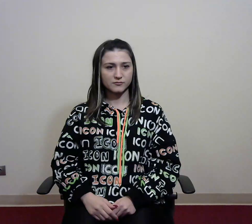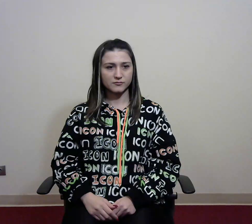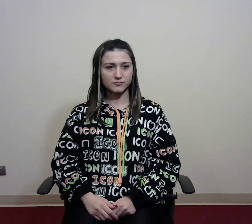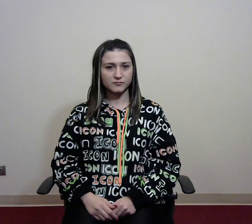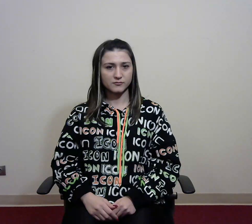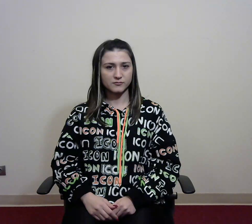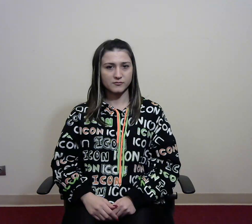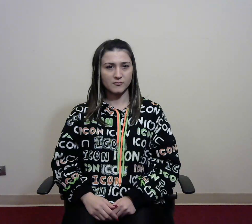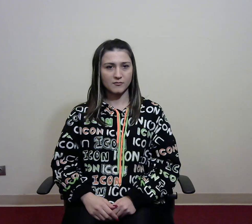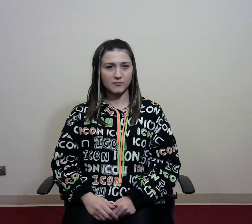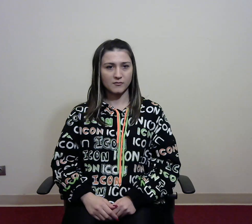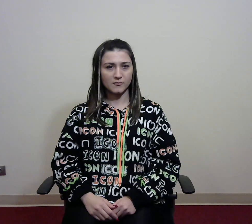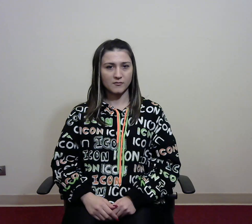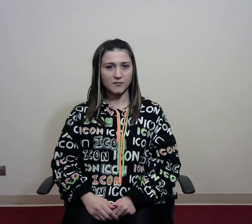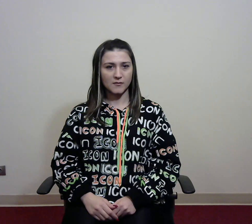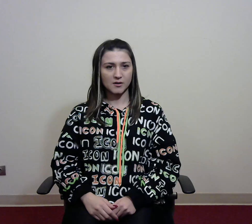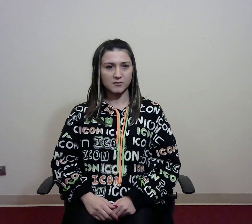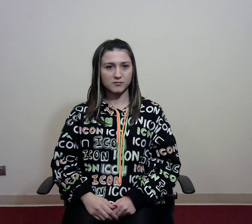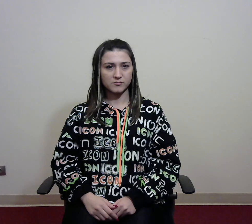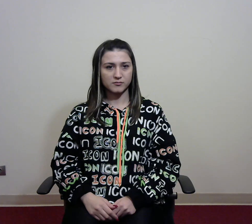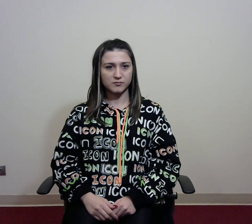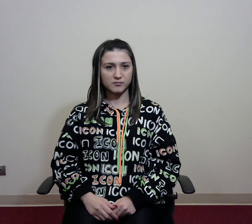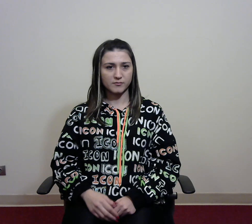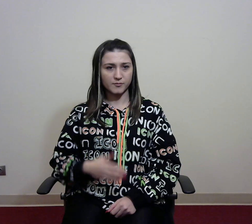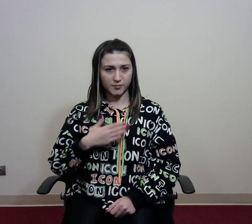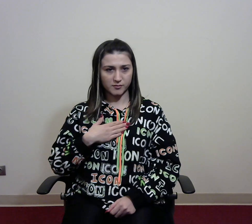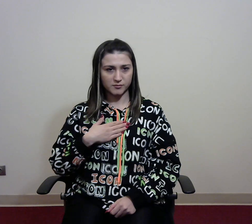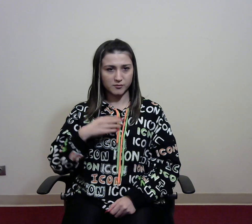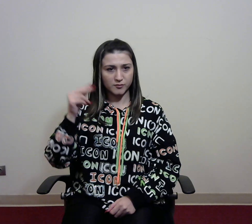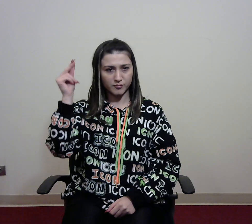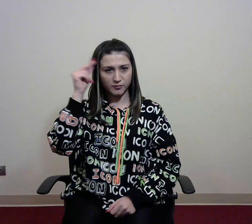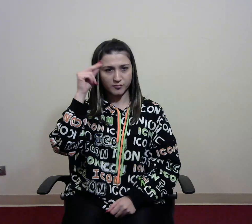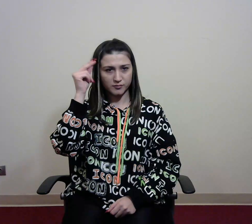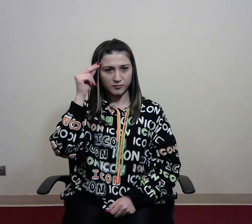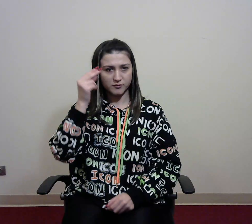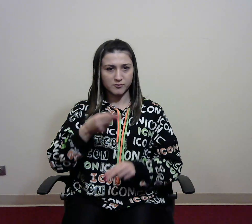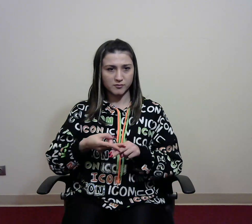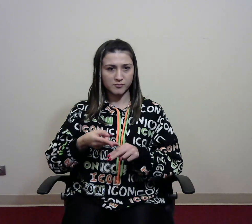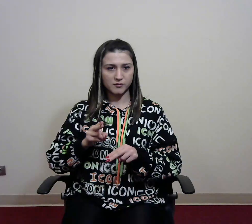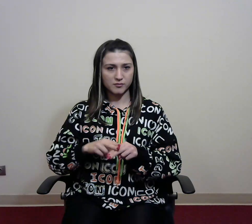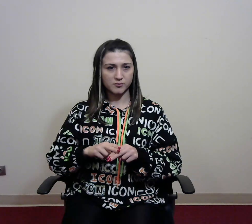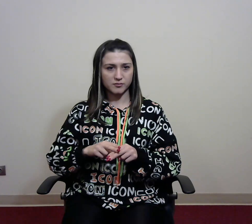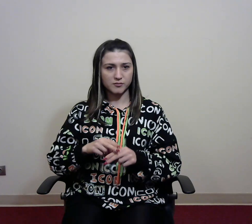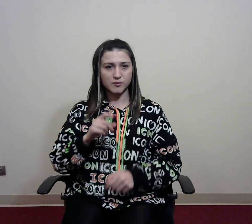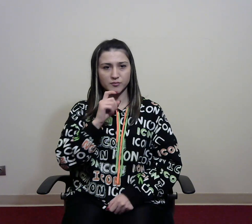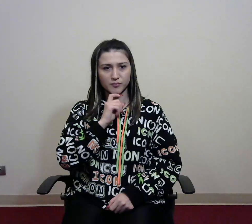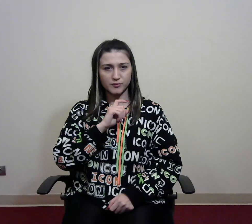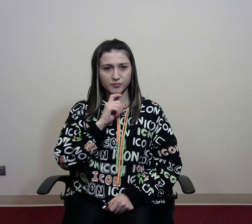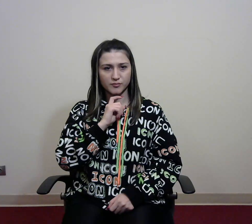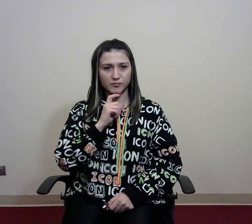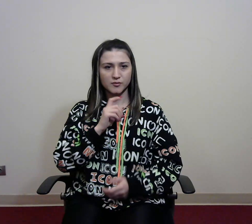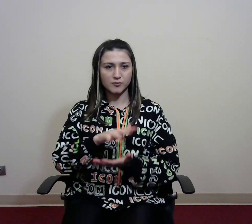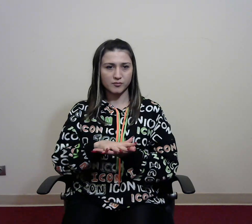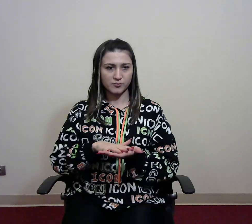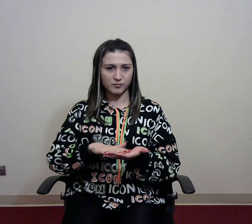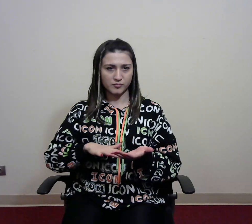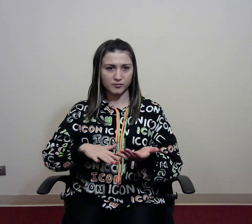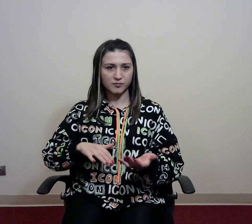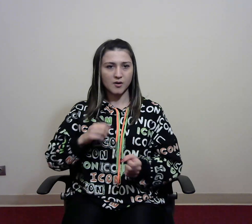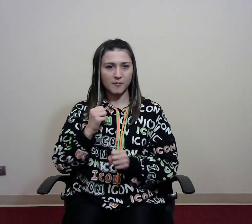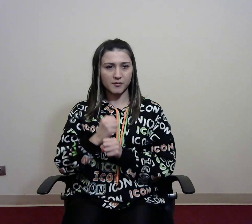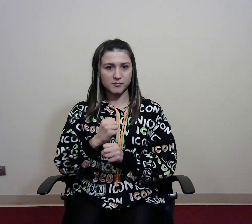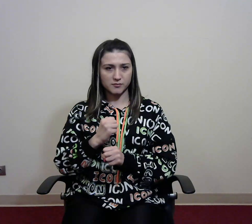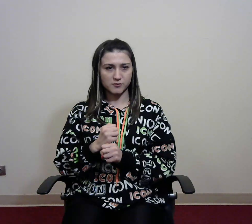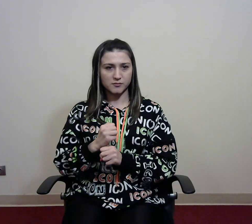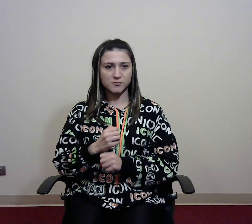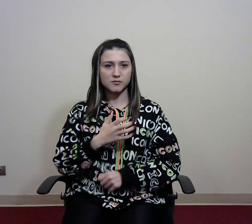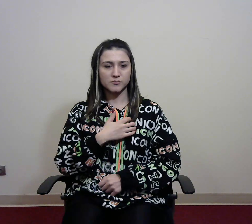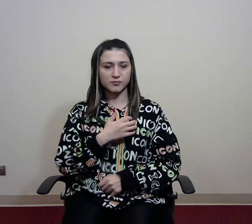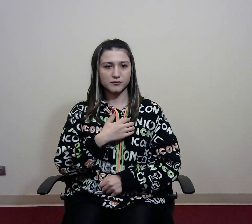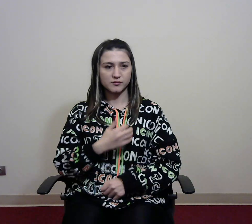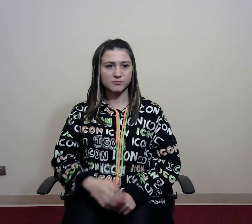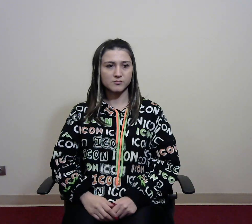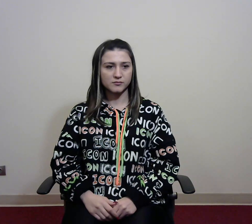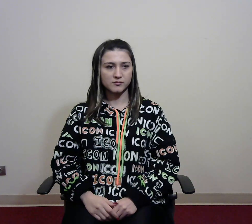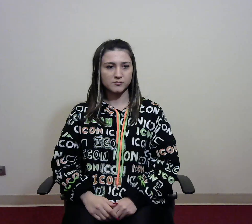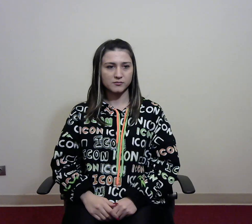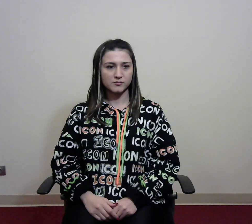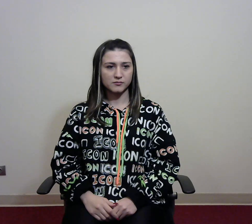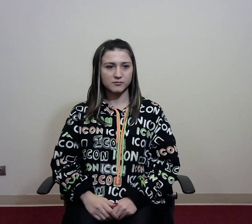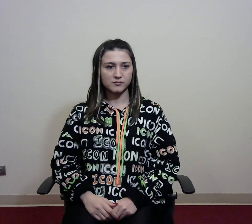Mən təhsilimi bu universitetdə davam etmək istəyirəm